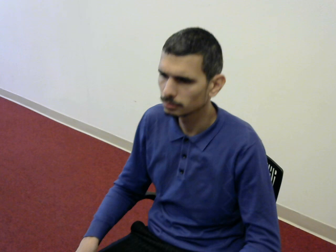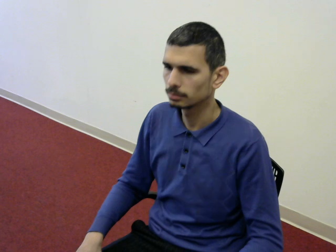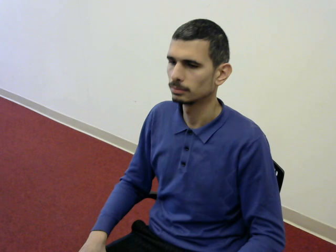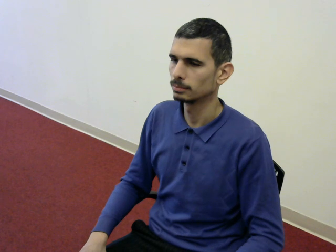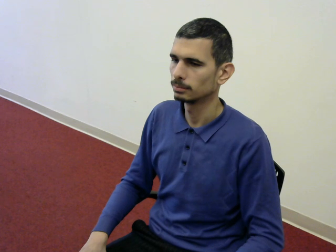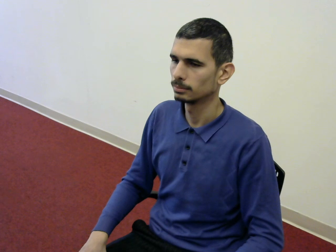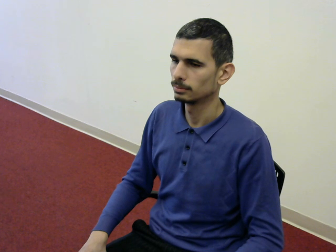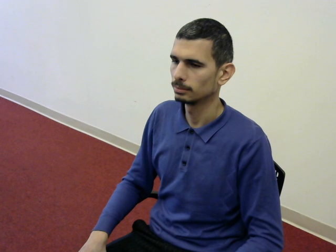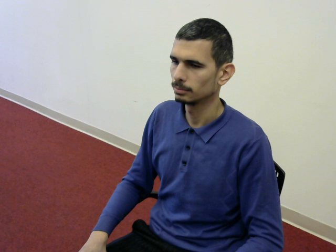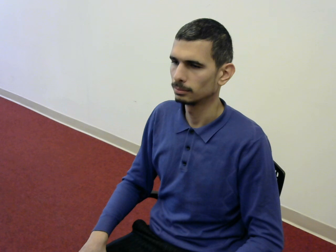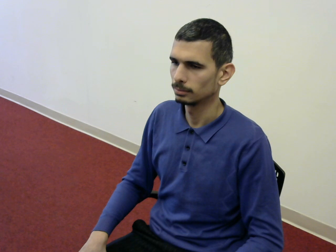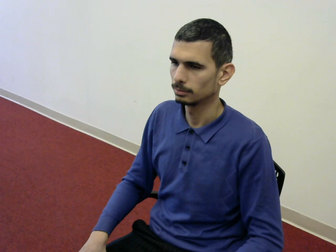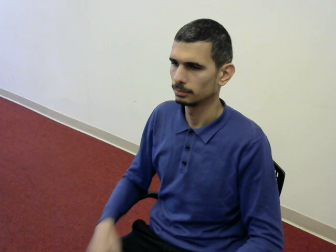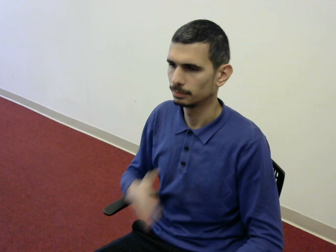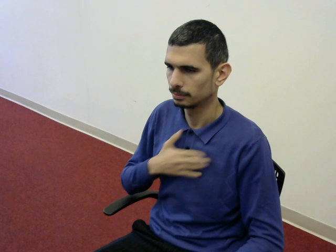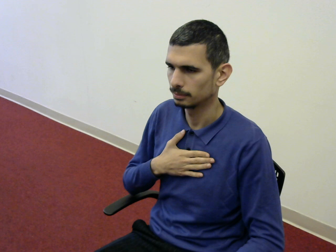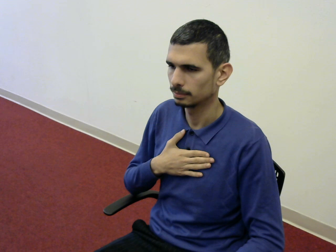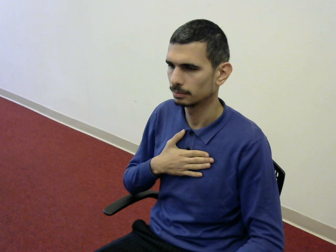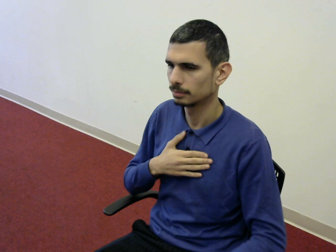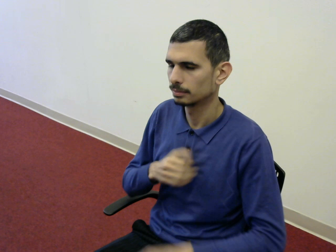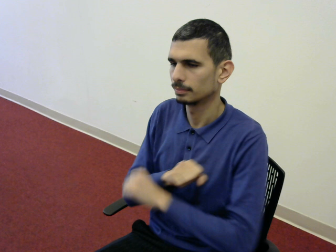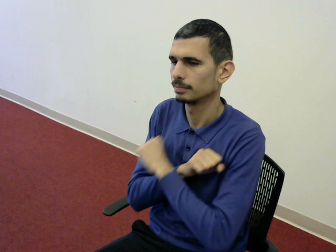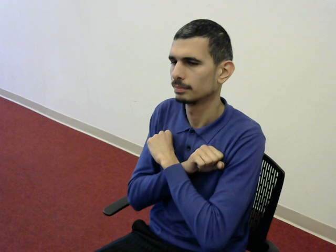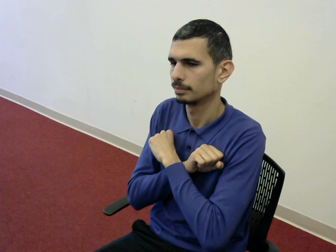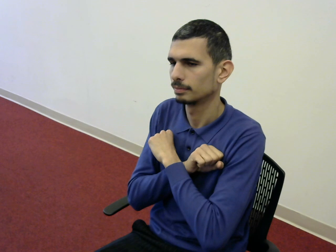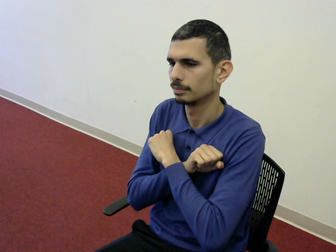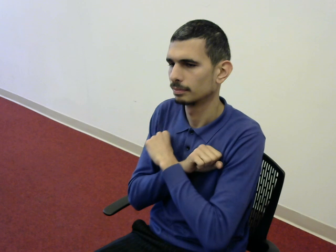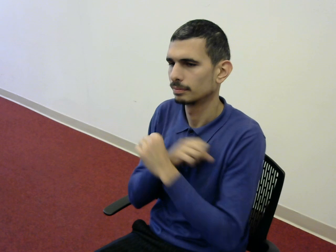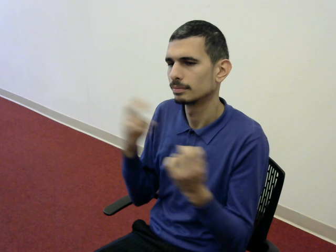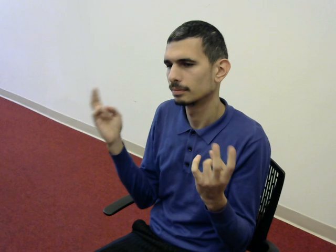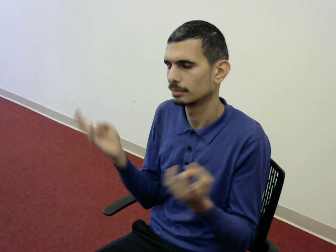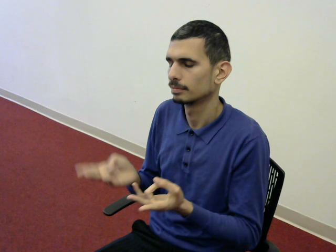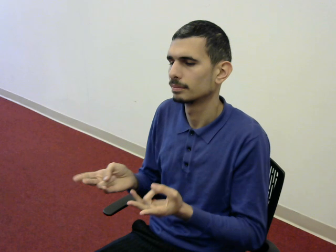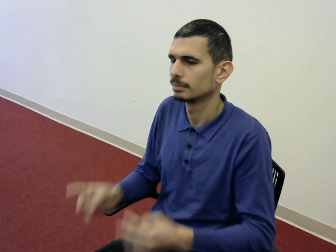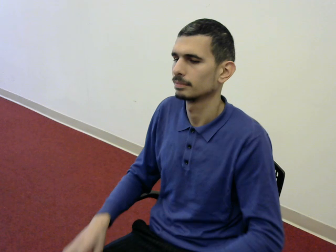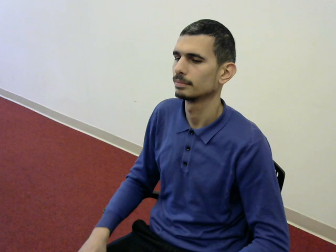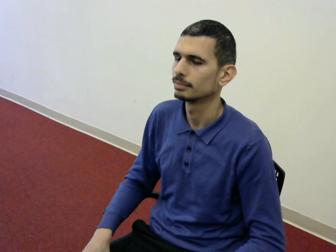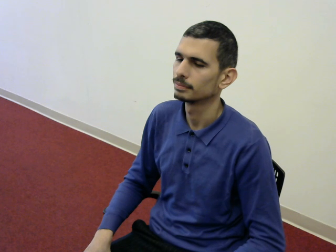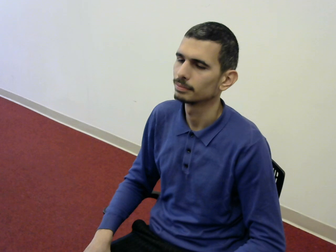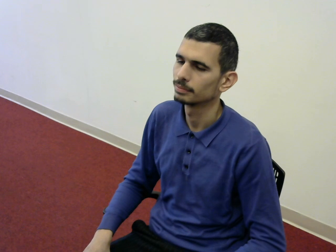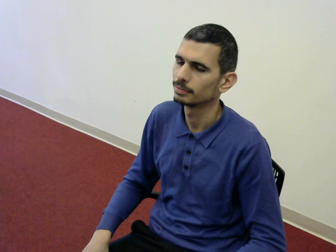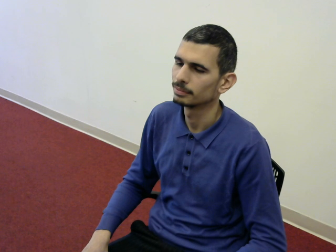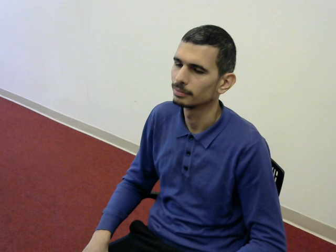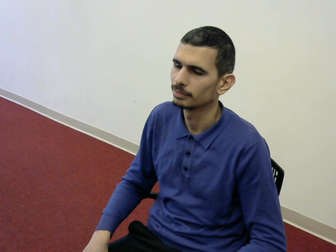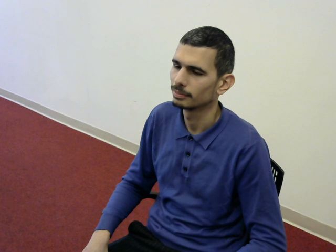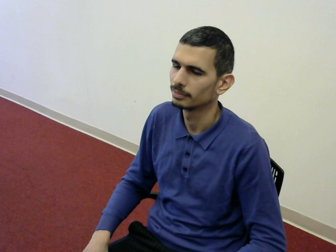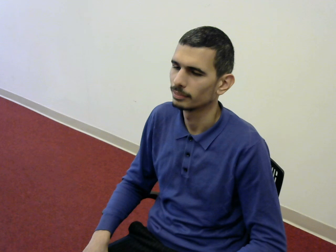Mənə istirahət etmək lazımdır